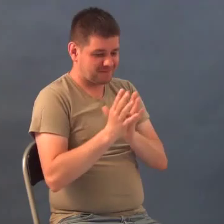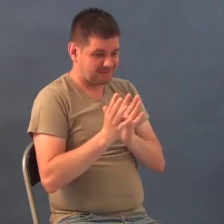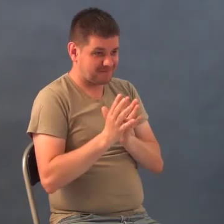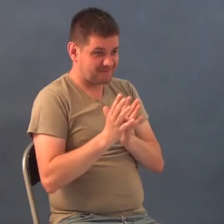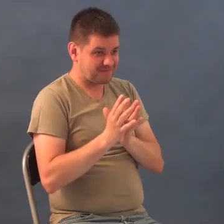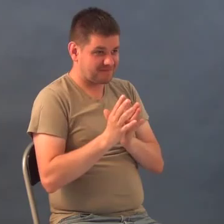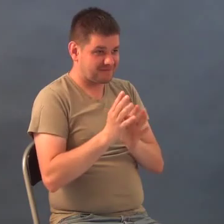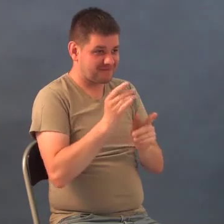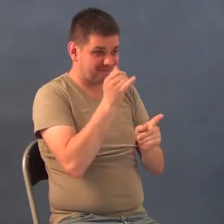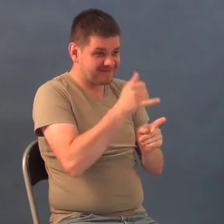Może.